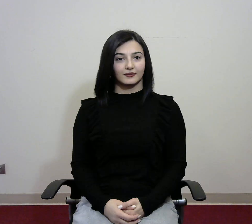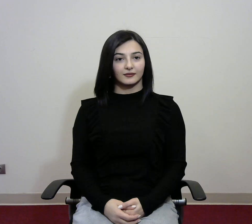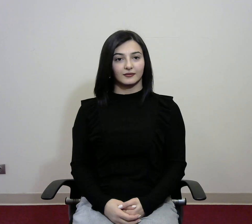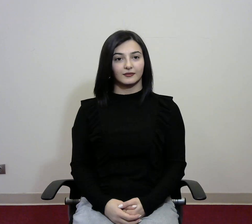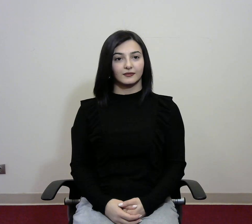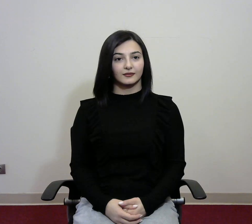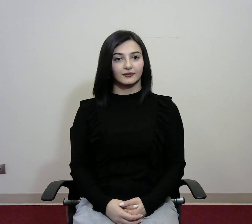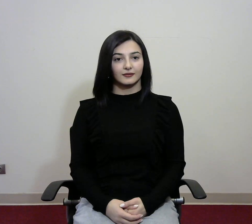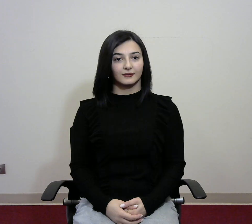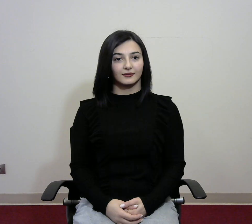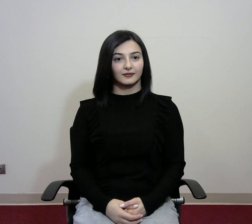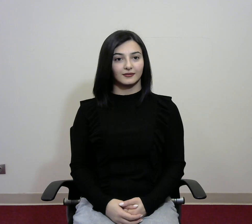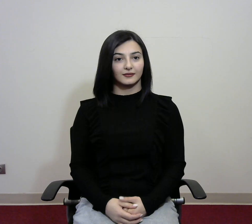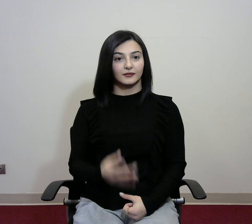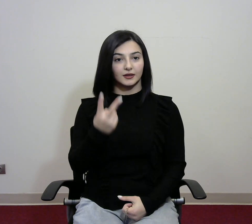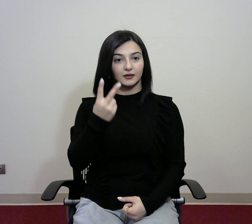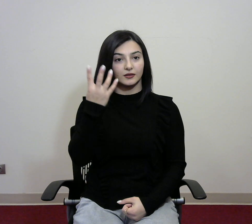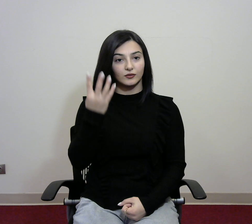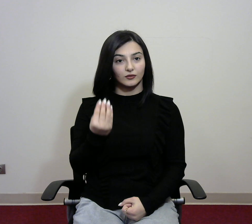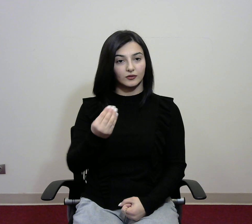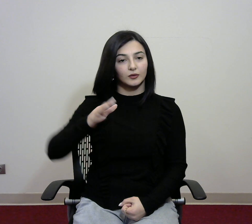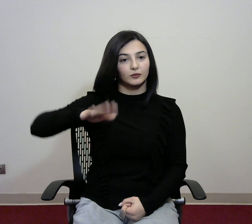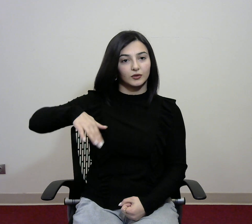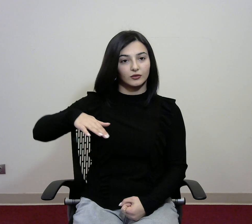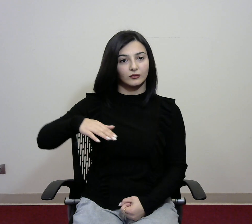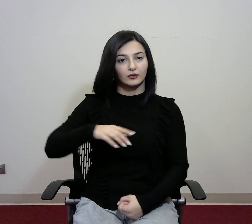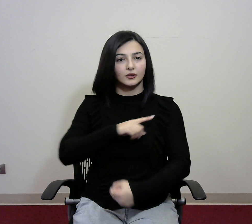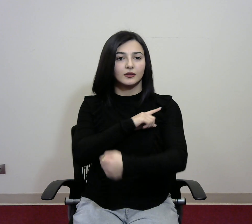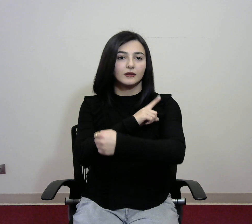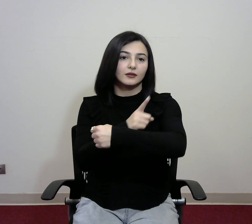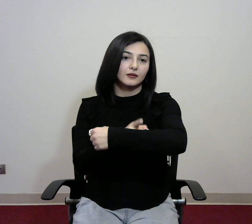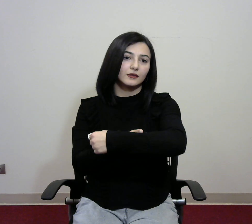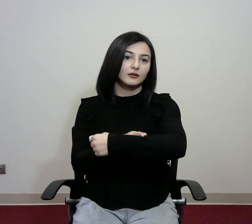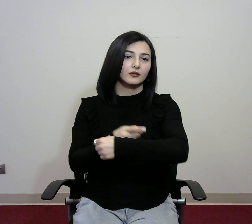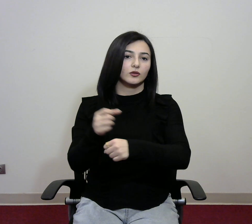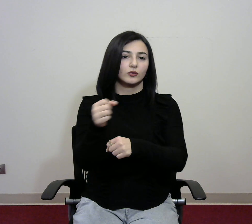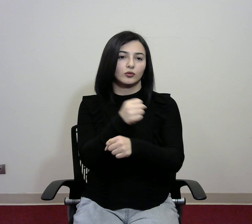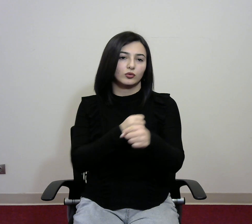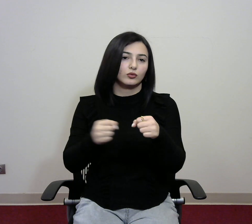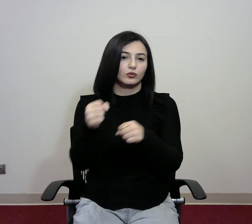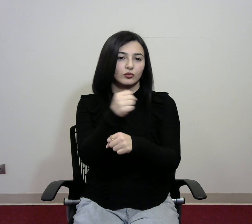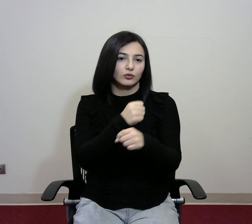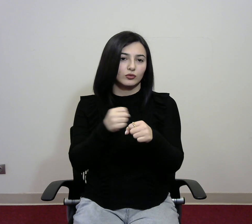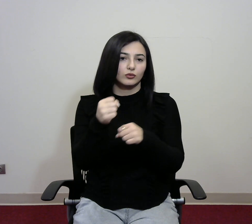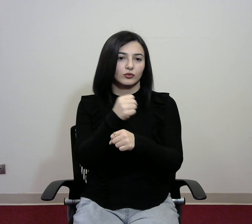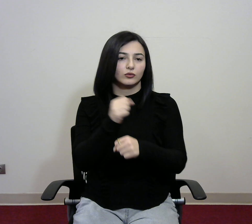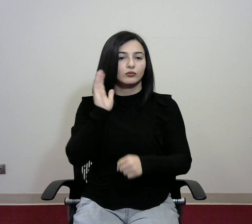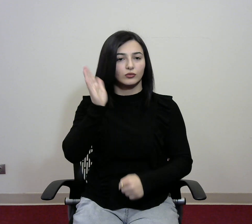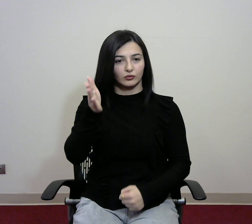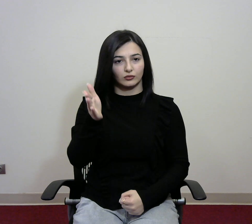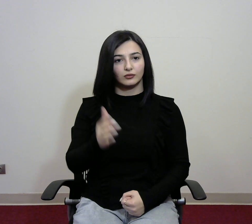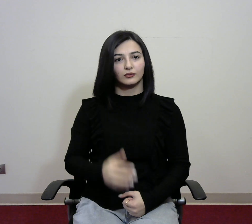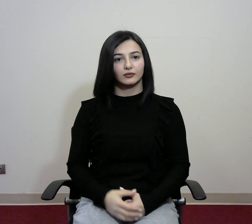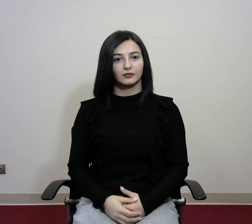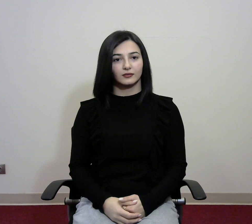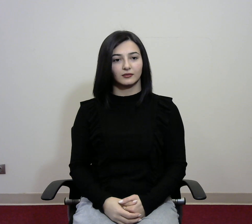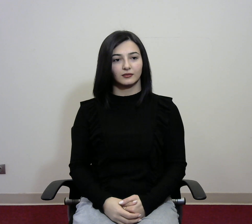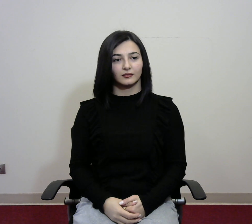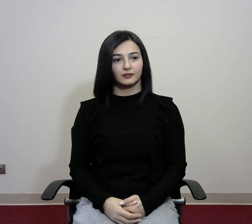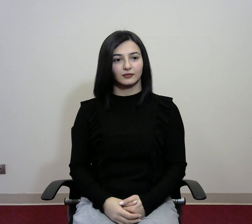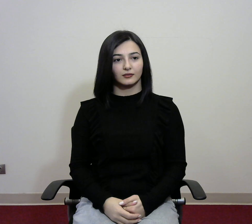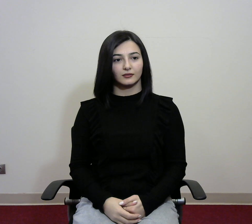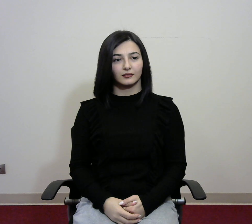İki gün sonra güclü külək olacaq